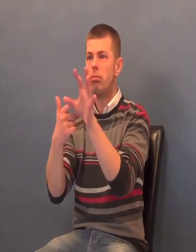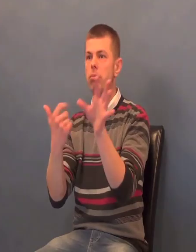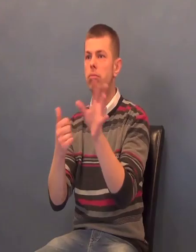Dwudziesty szósty.